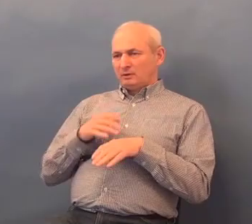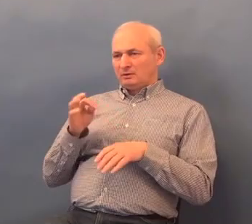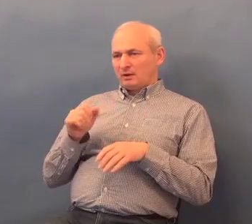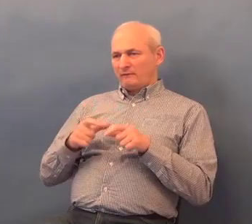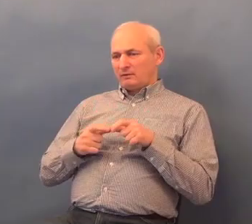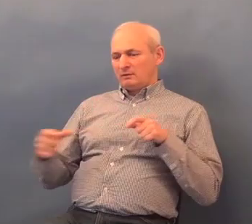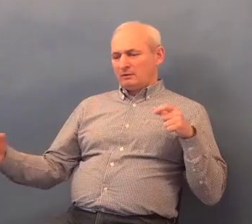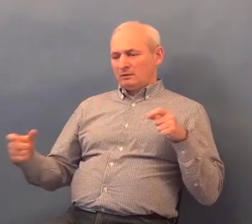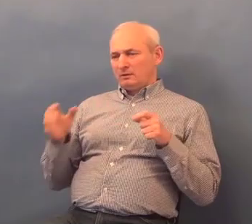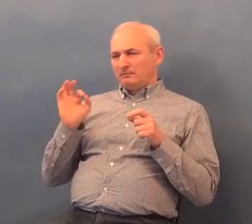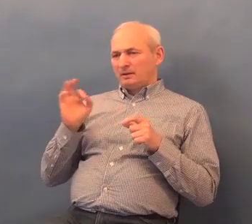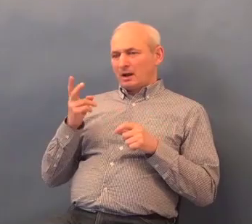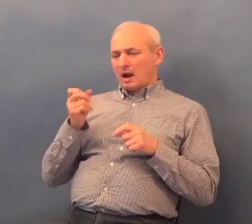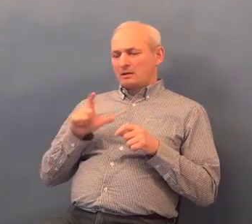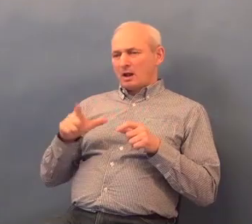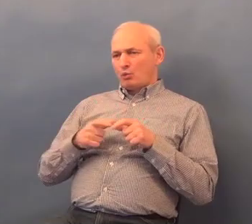To specjalny kanał.